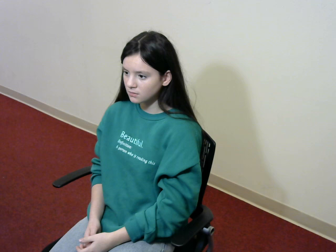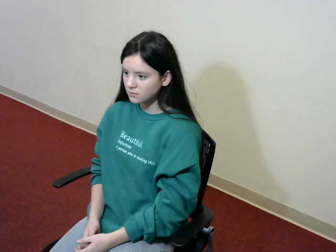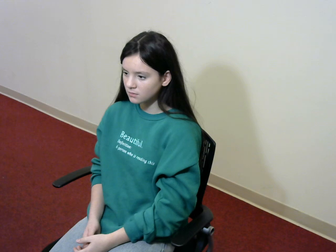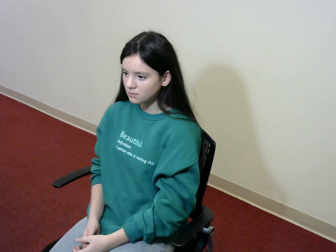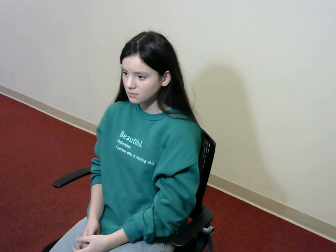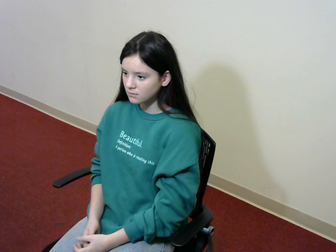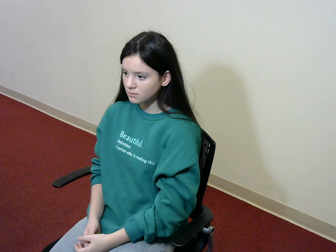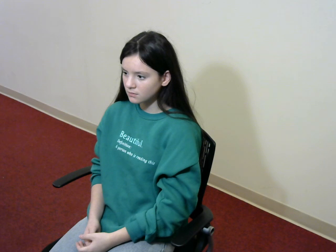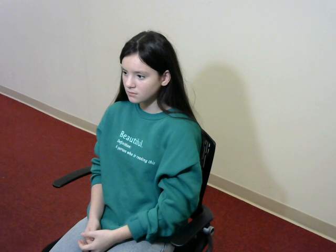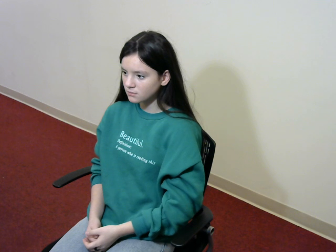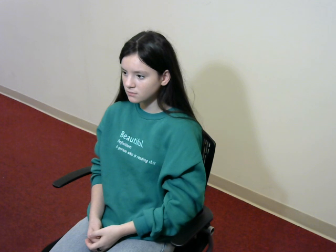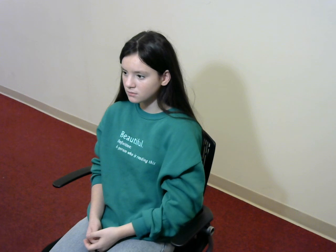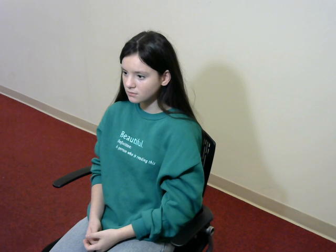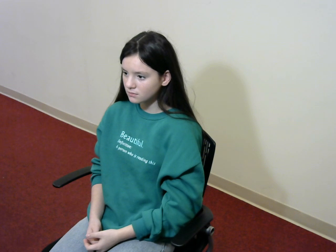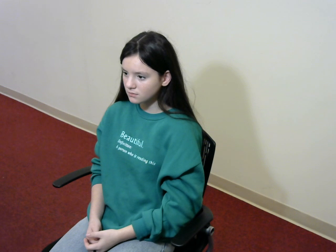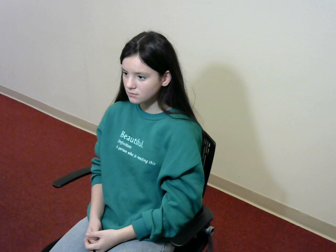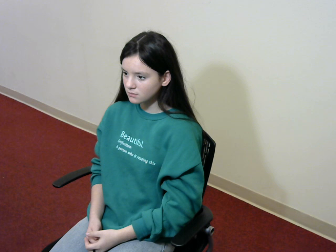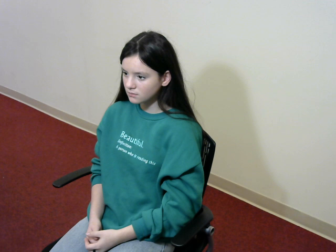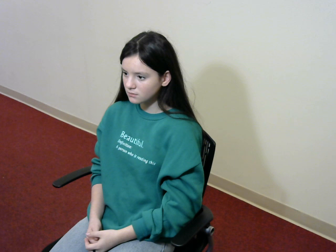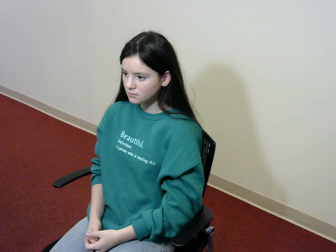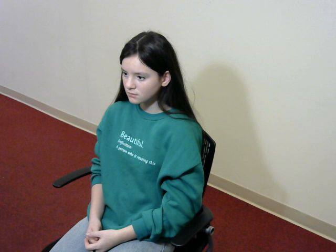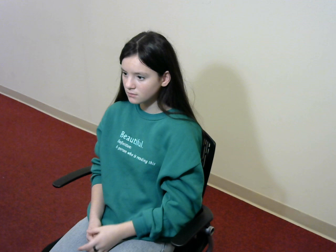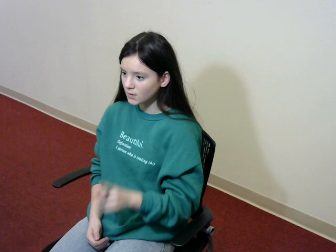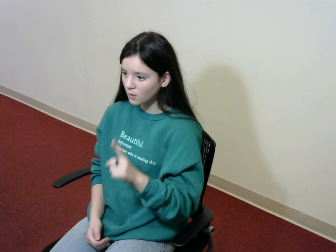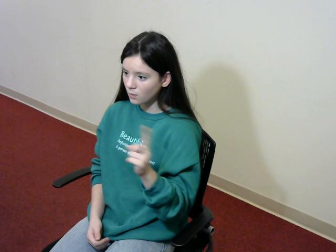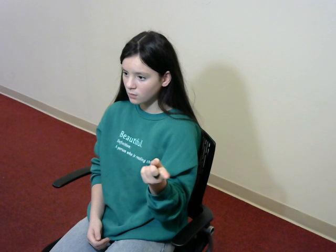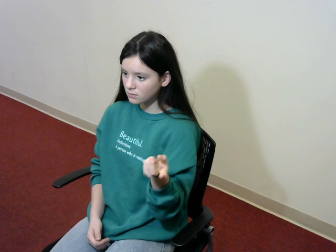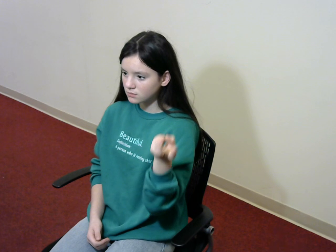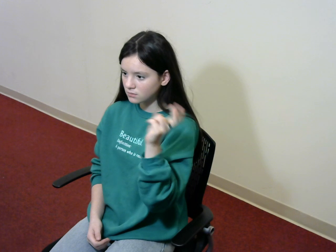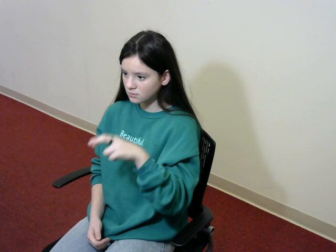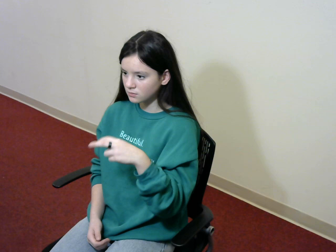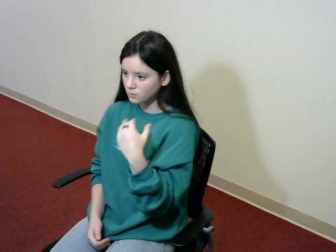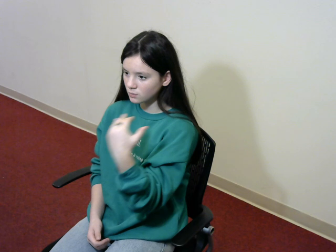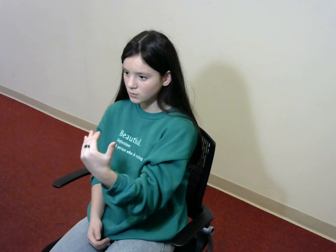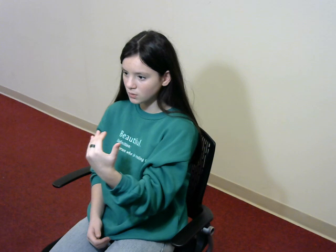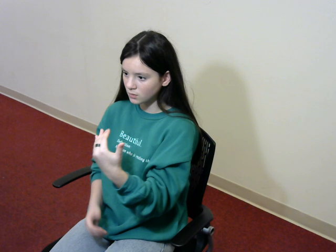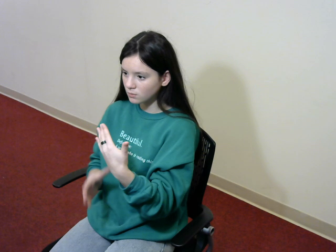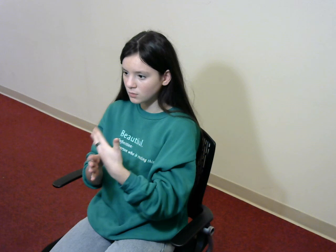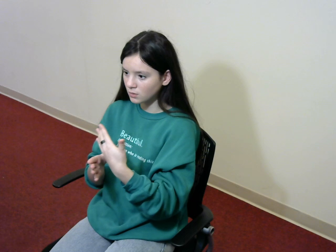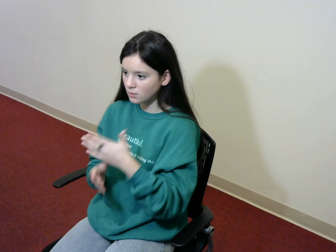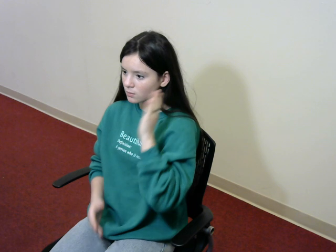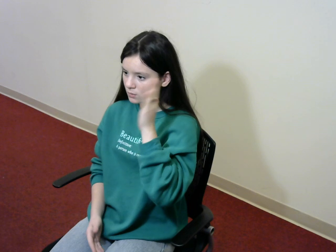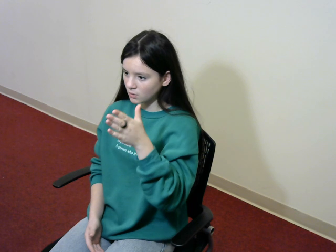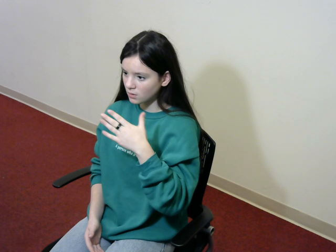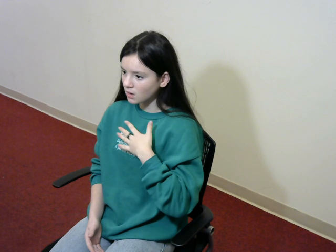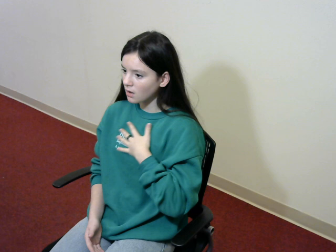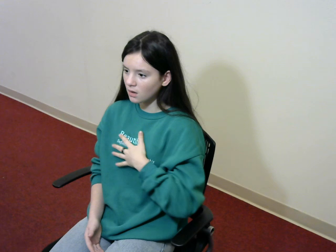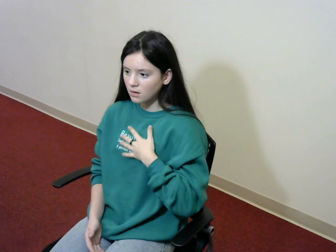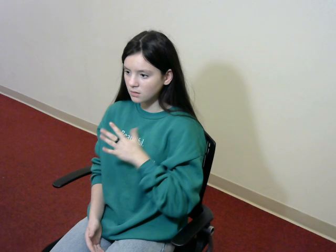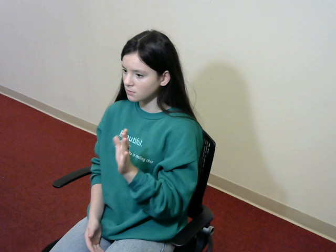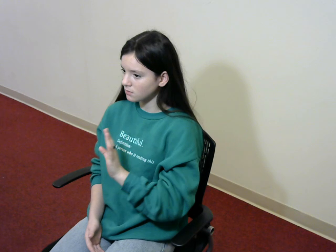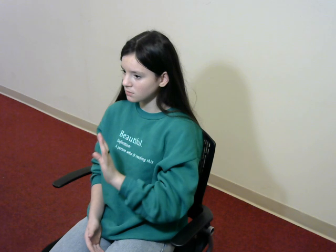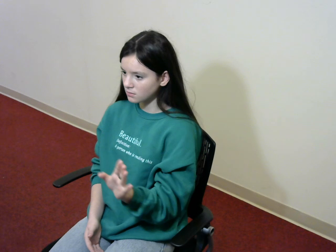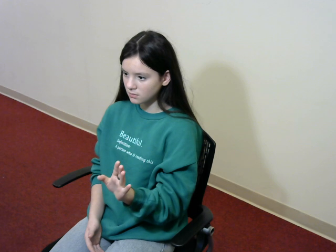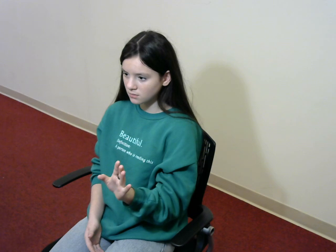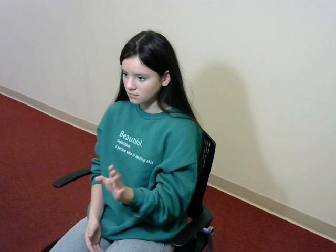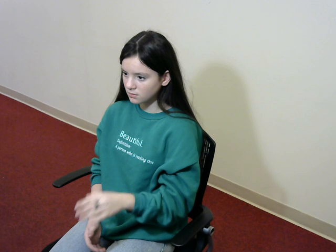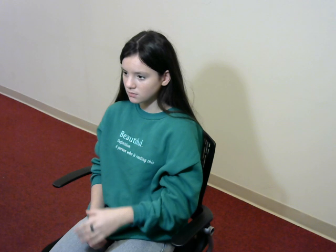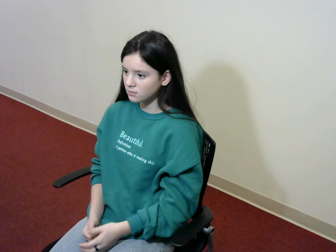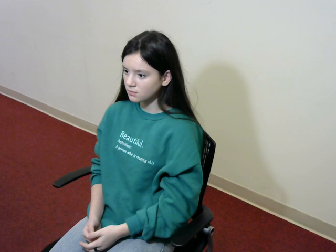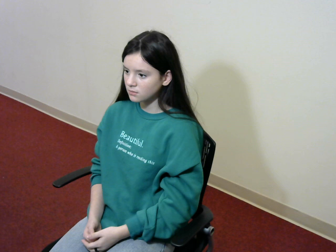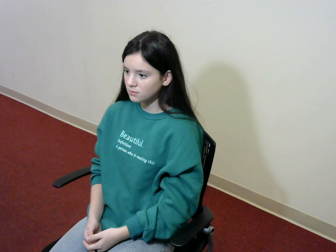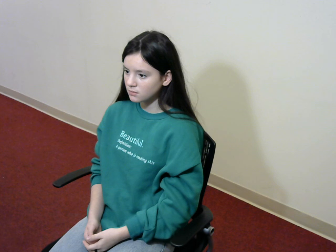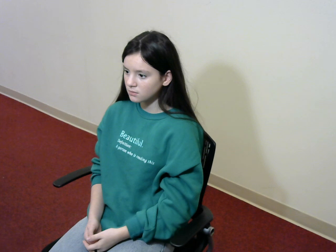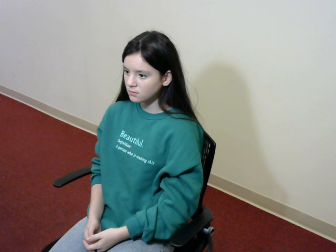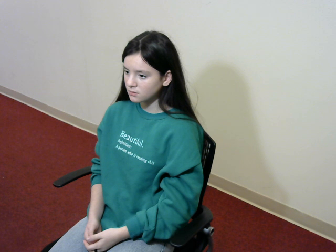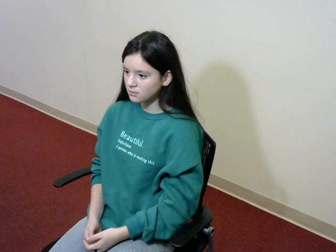O gəlib sizə kömək edəcək, narahat olmayın